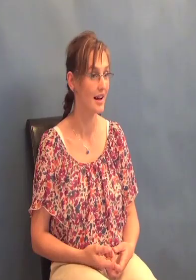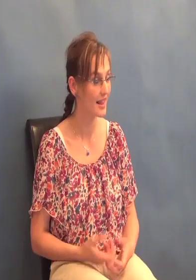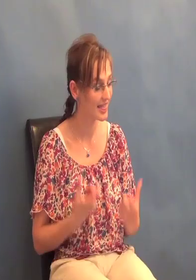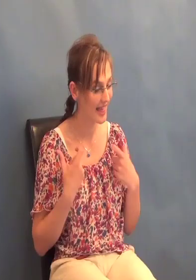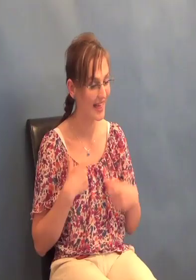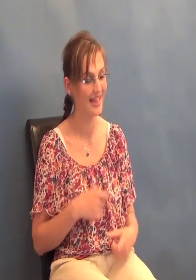Na wieś.